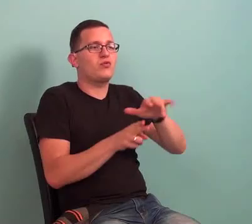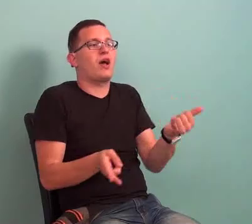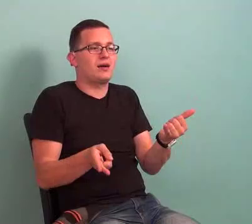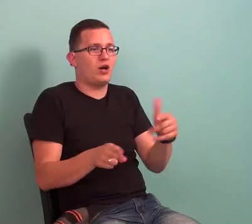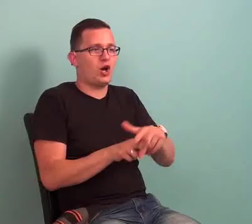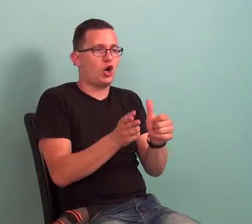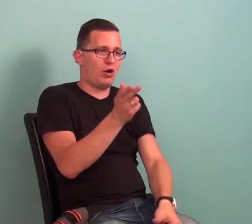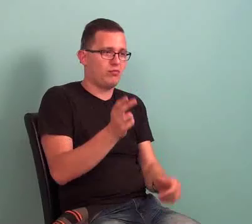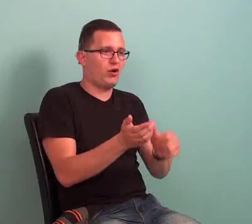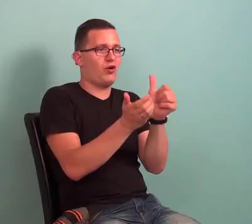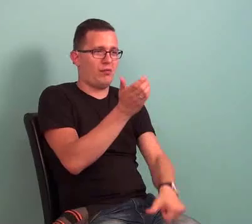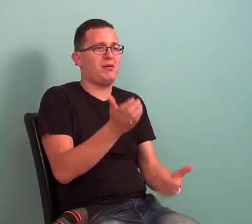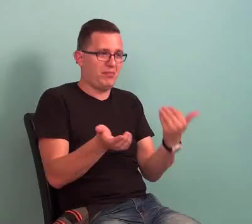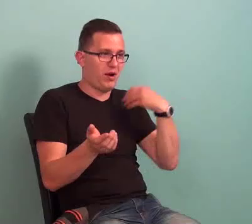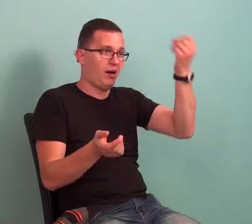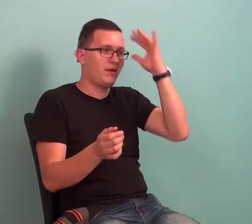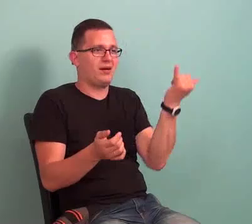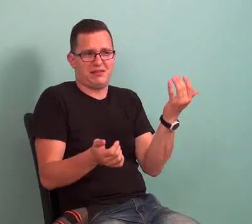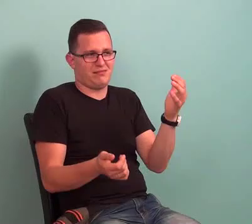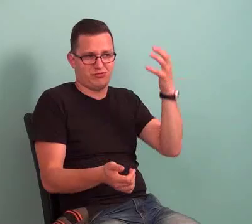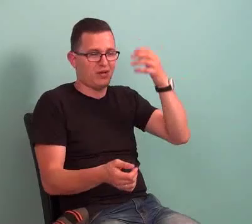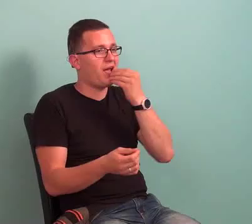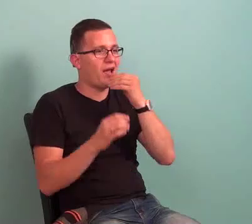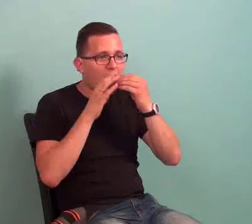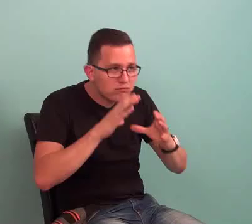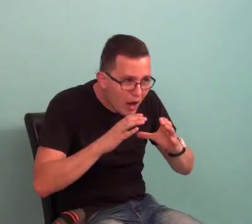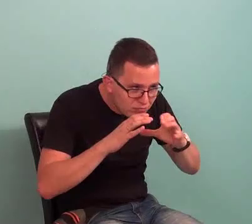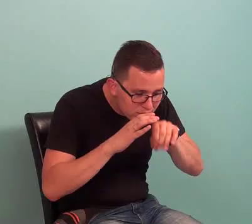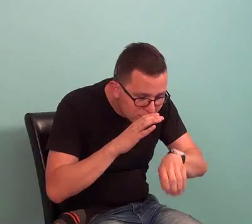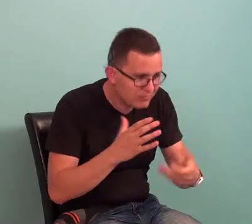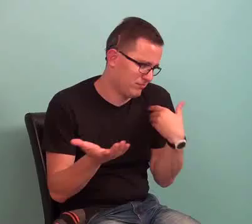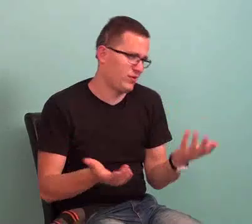Jak koń zrobił kupę to się nie kąpał, tylko stał i nadal jadł coś z worka.